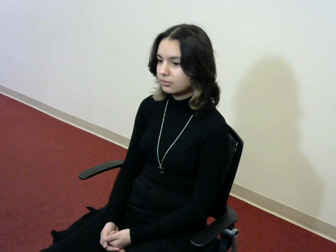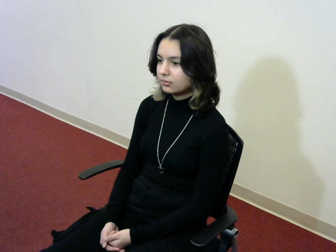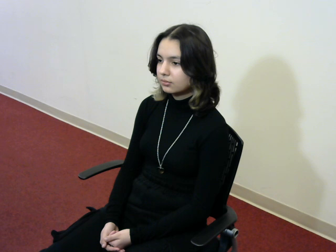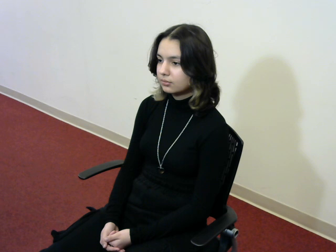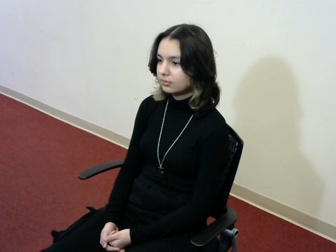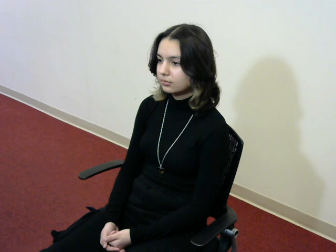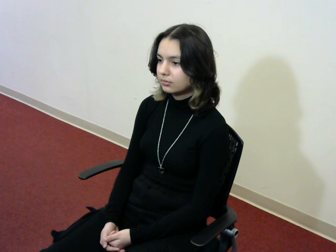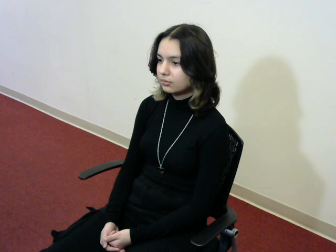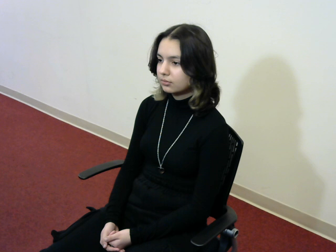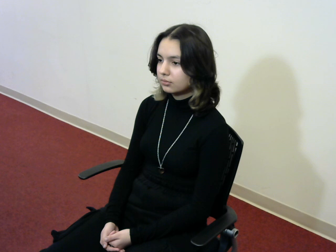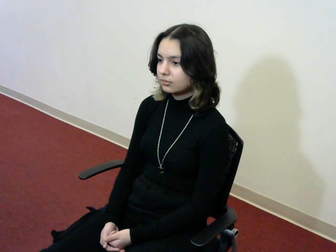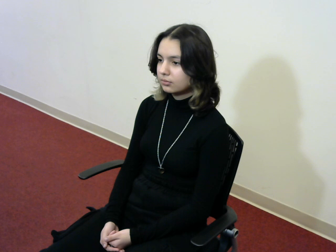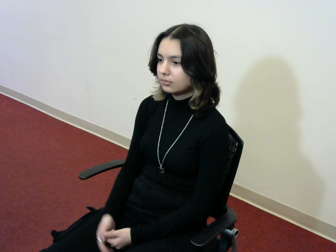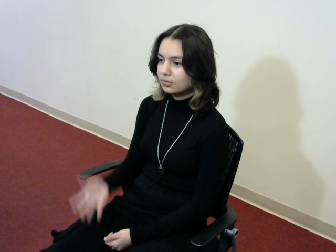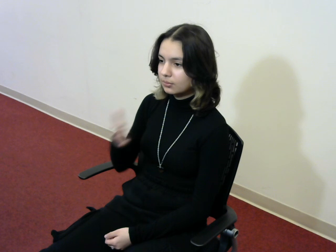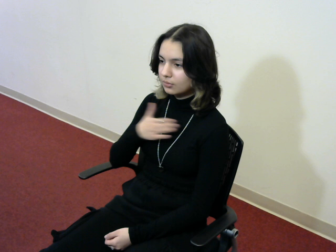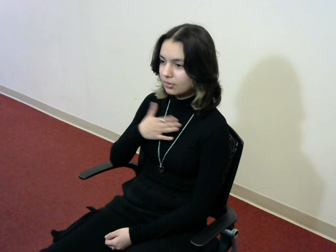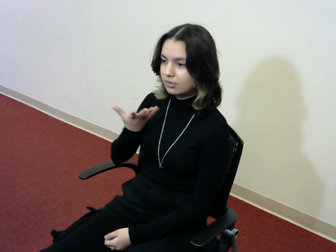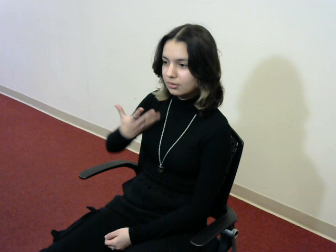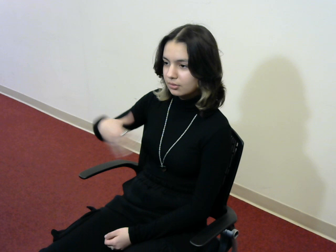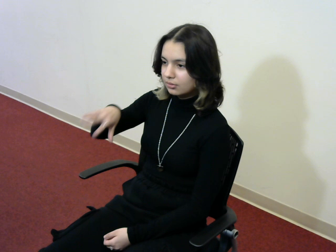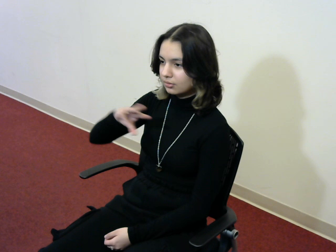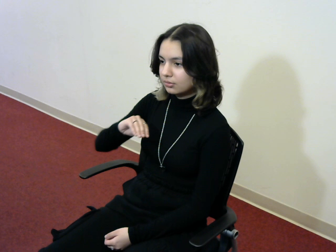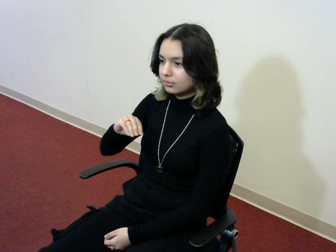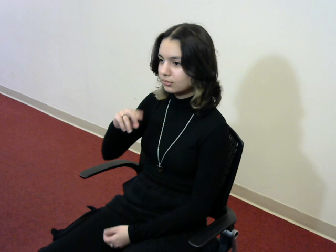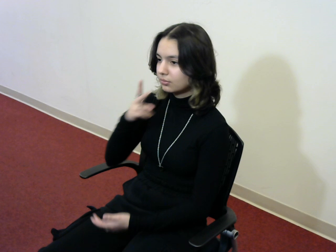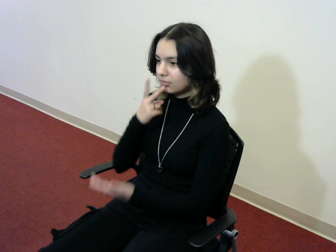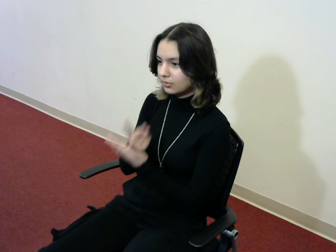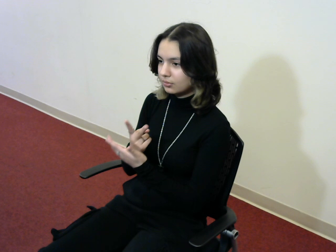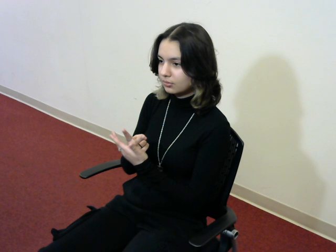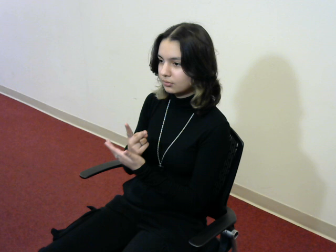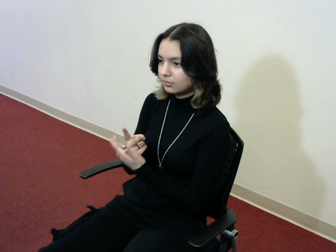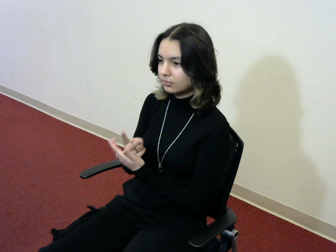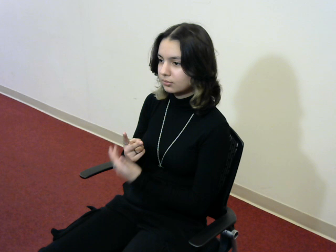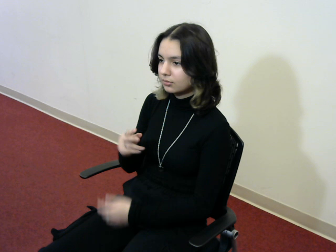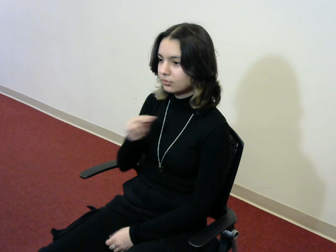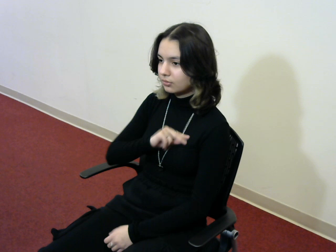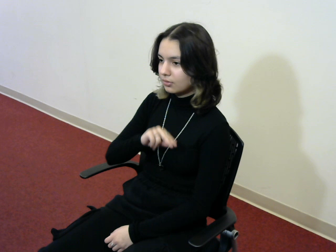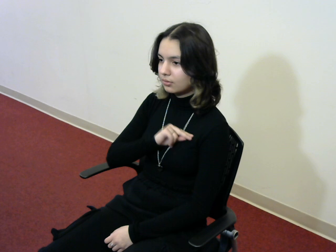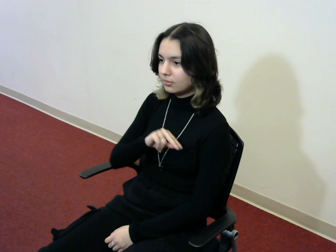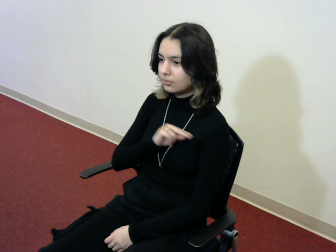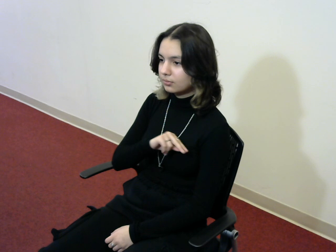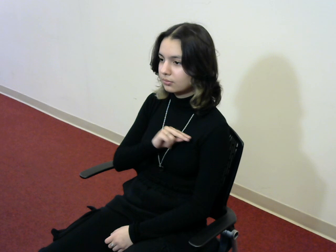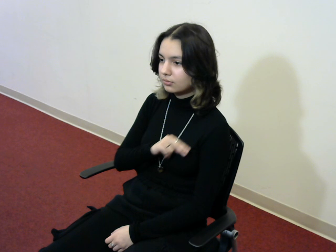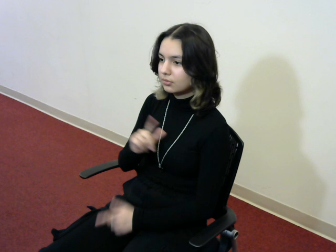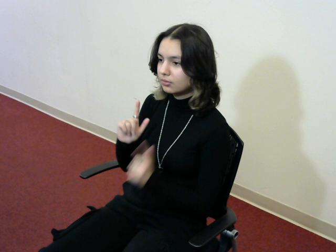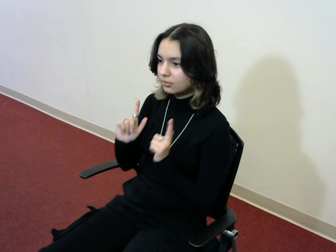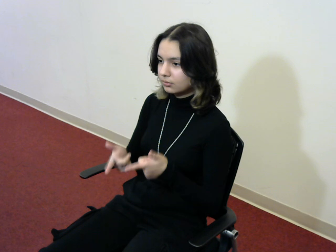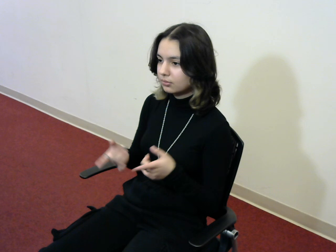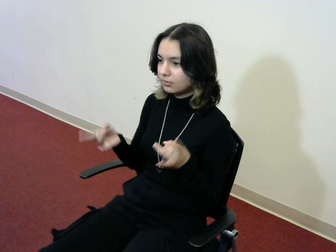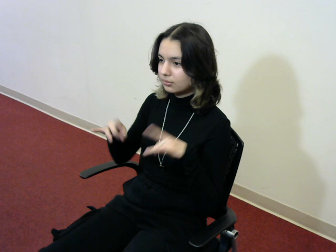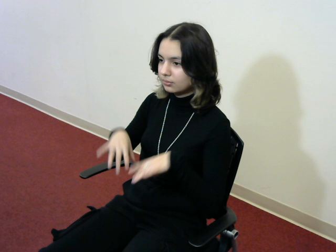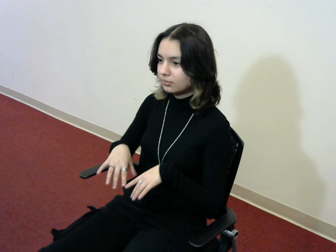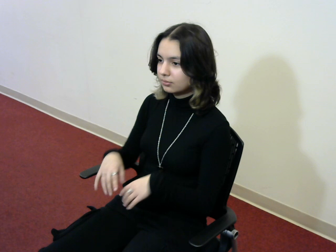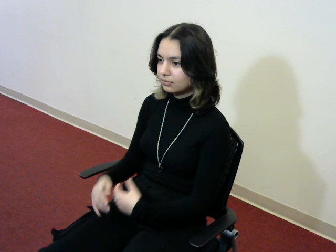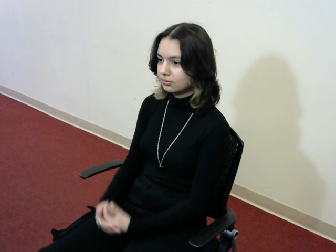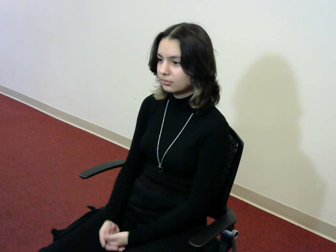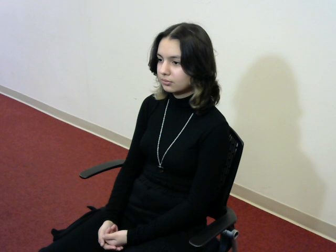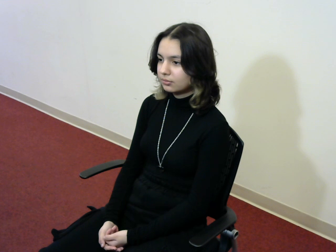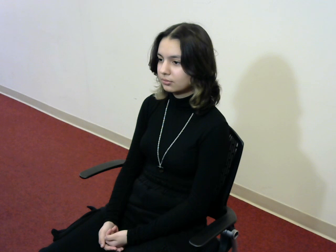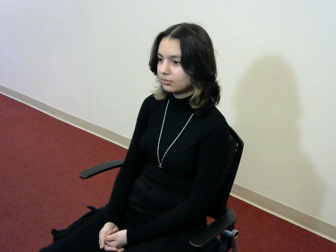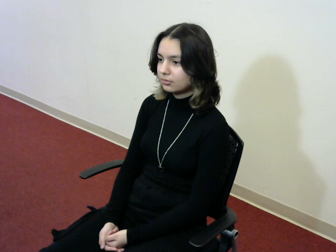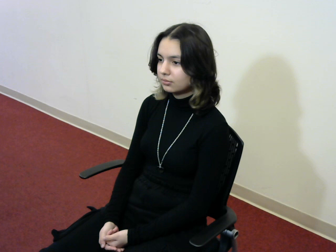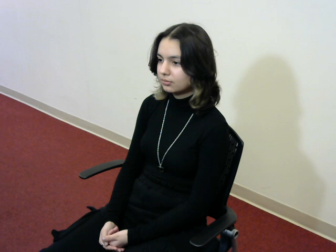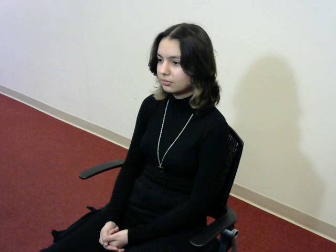Biz göstərilən işdən razı qaldıq